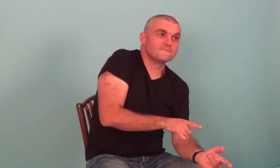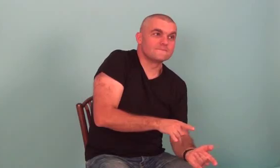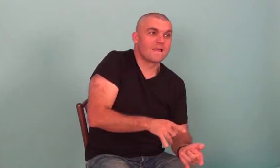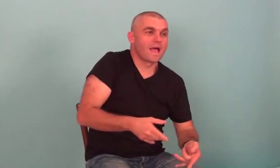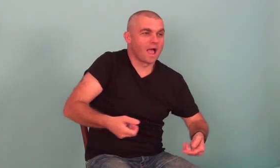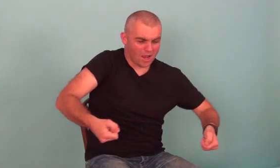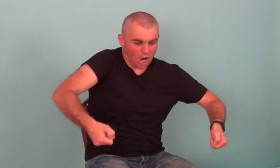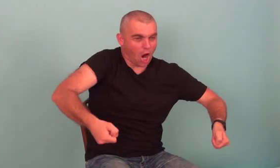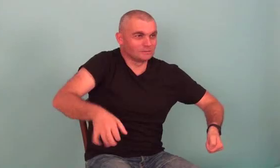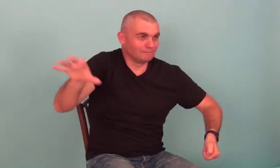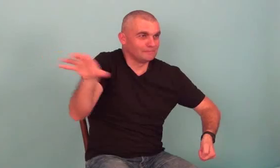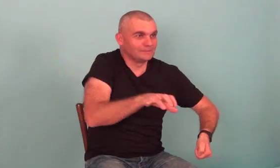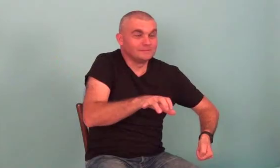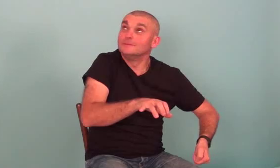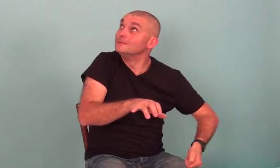Kradnie kosz z gruszkami.